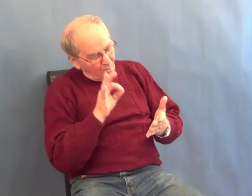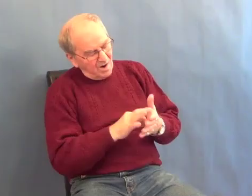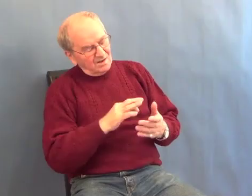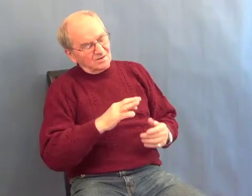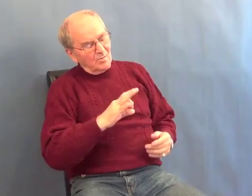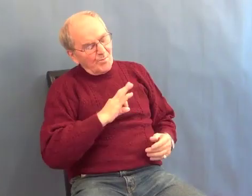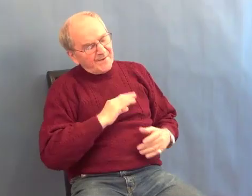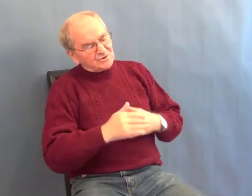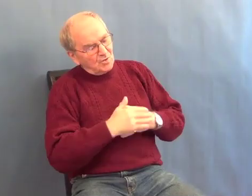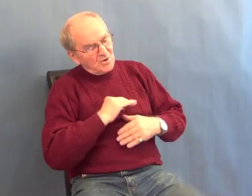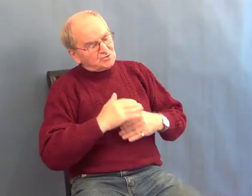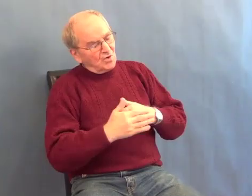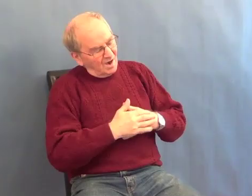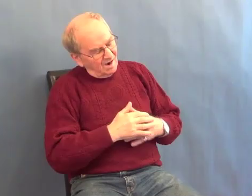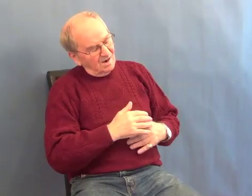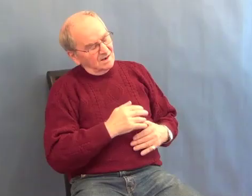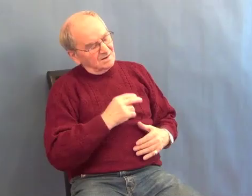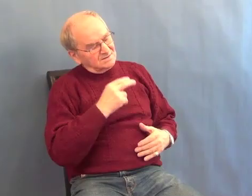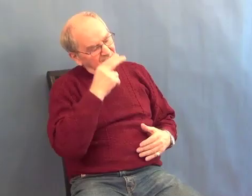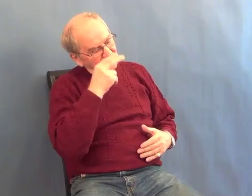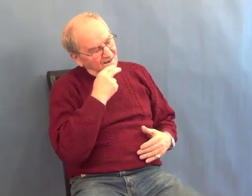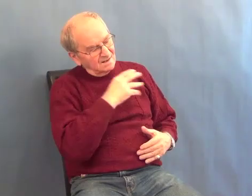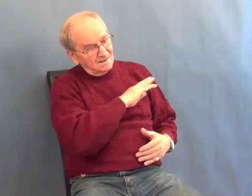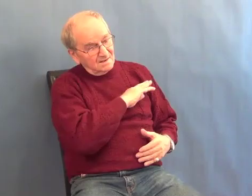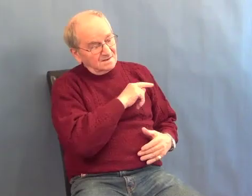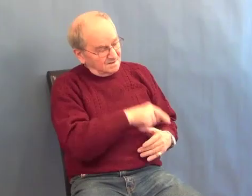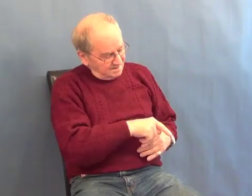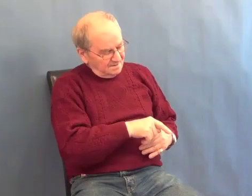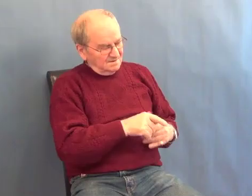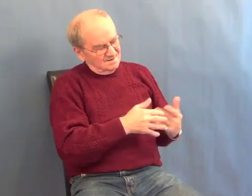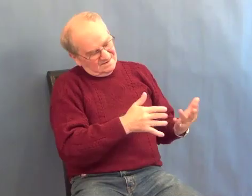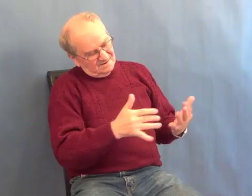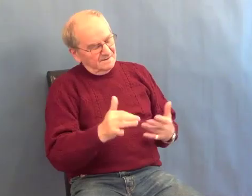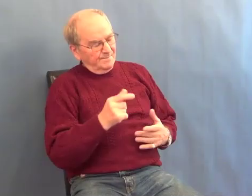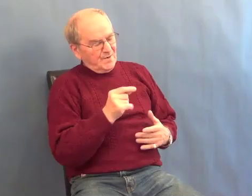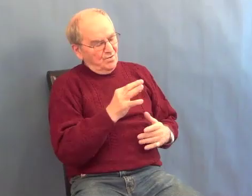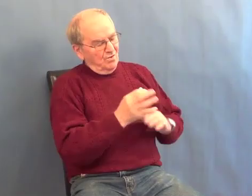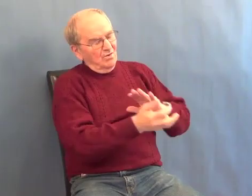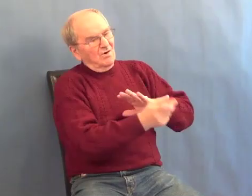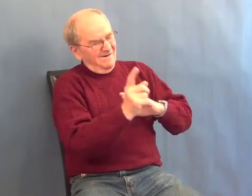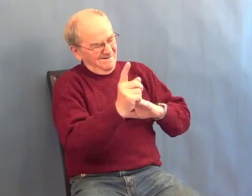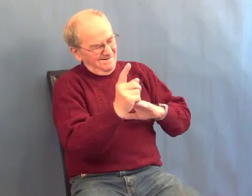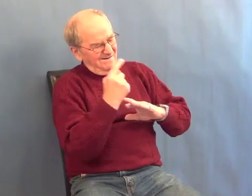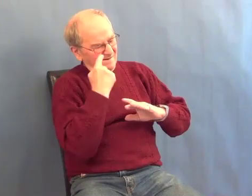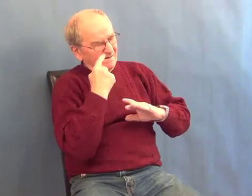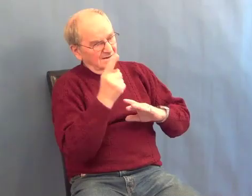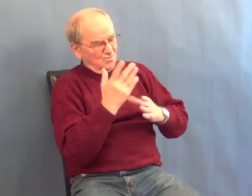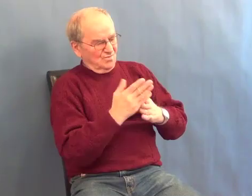Akurat tata mojej żony zmarł, poszliśmy do PKO załatwić wypłatę pieniędzy.